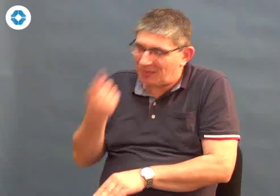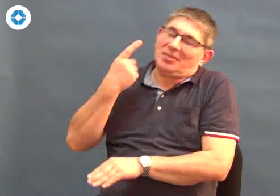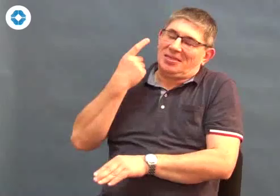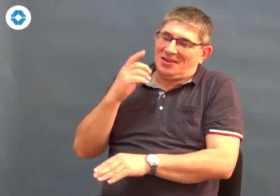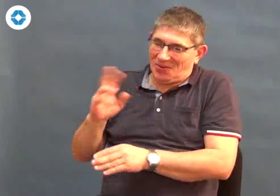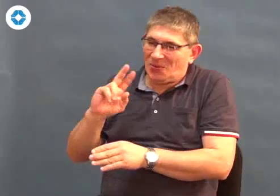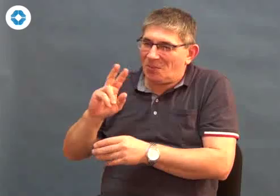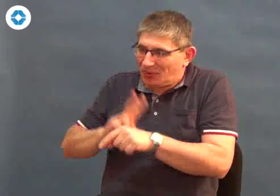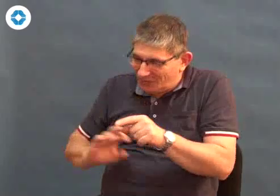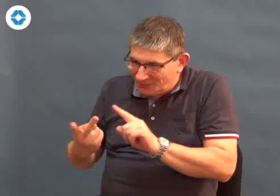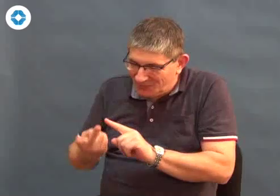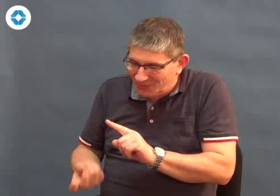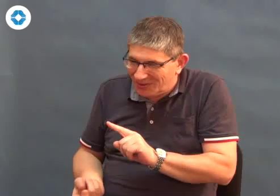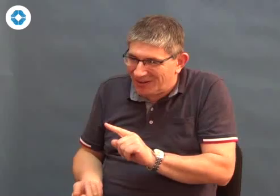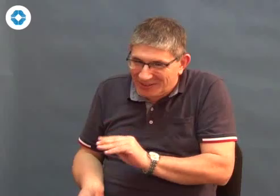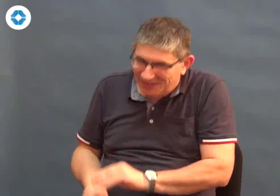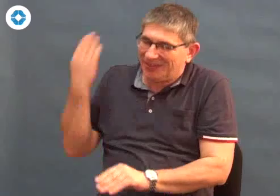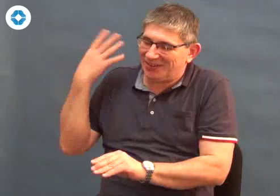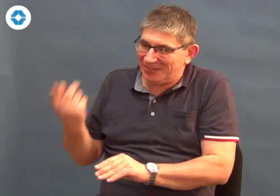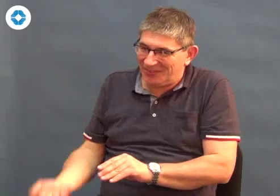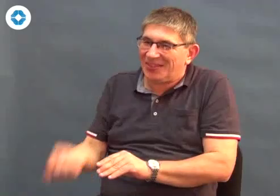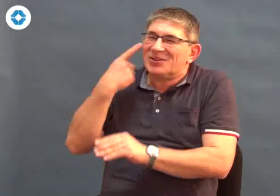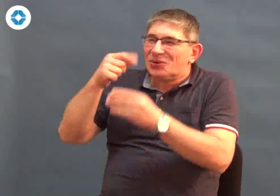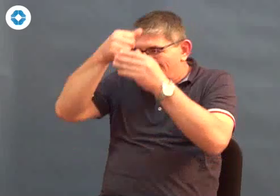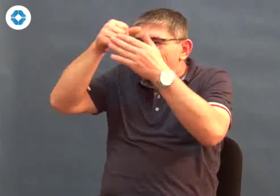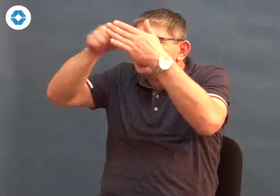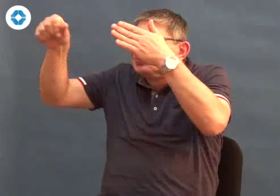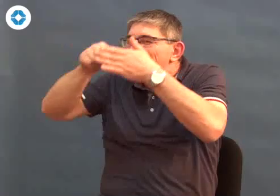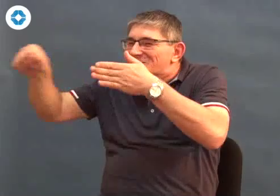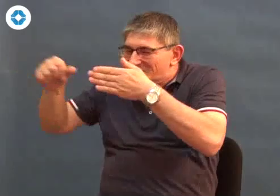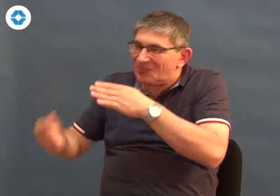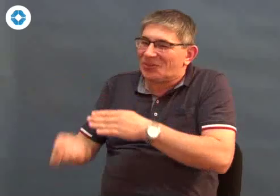Policjant dostaje kitem drugi raz, a potem trzeci.